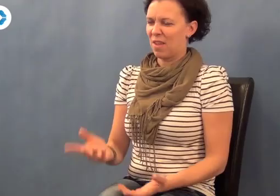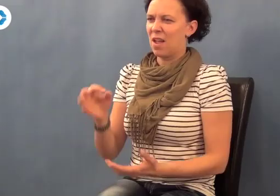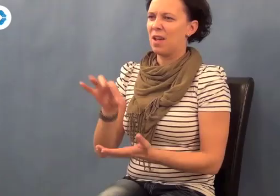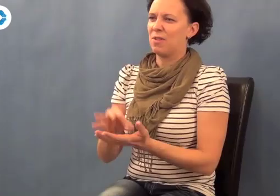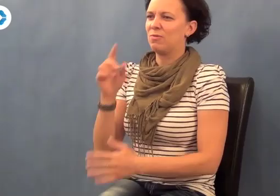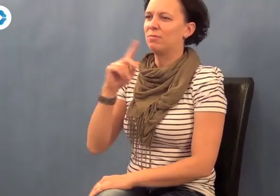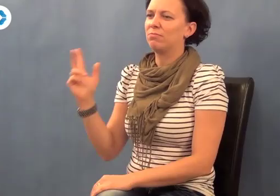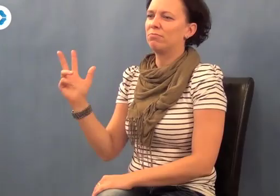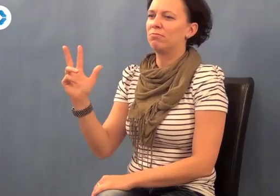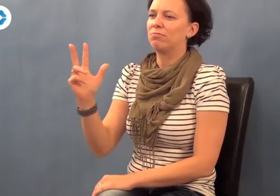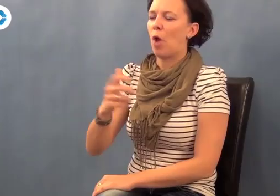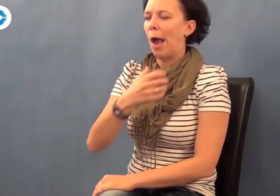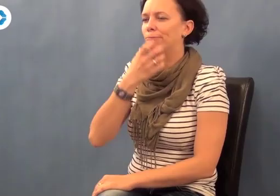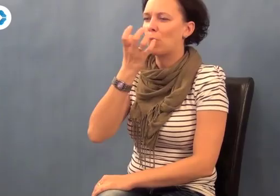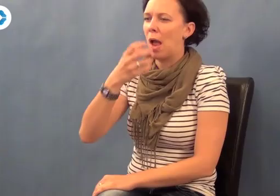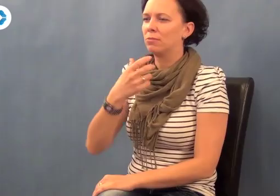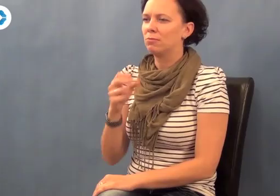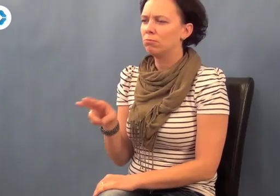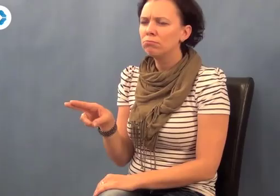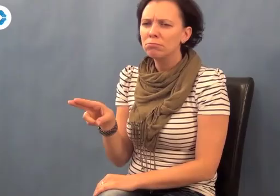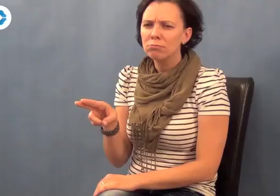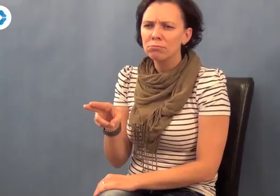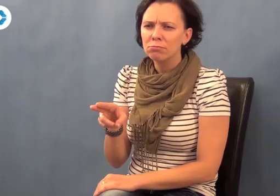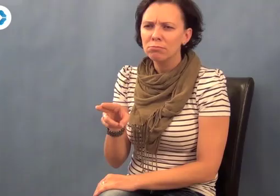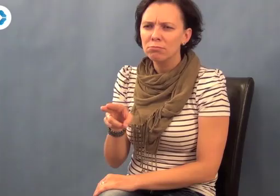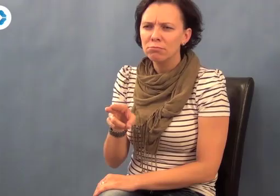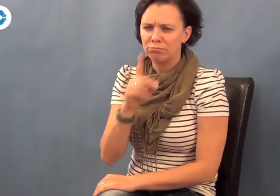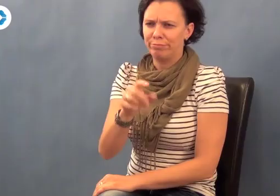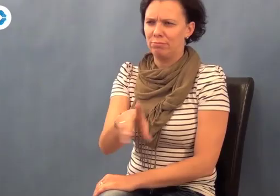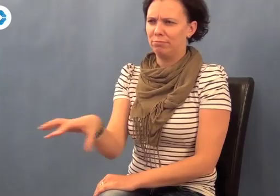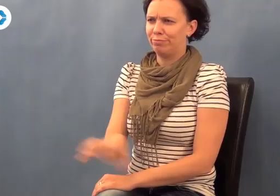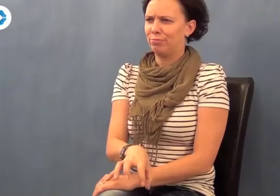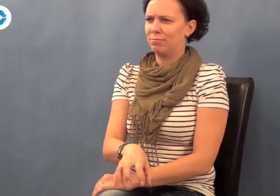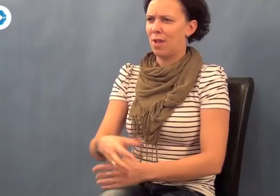W pewnym momencie przechodzą trzej chłopcy jedząc gruszki, pan patrzy na nich, wygląda na to, że oni ukradli kosz.